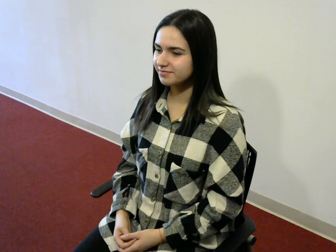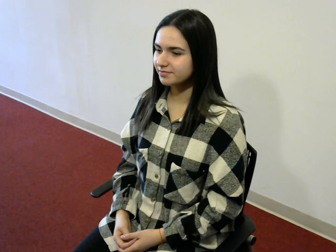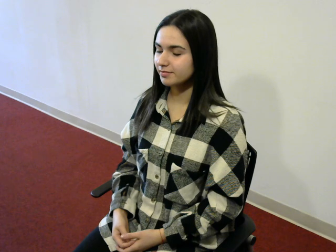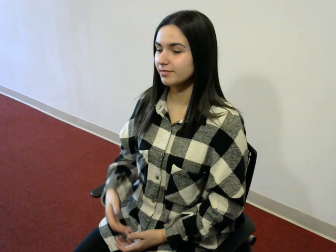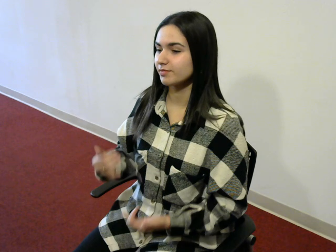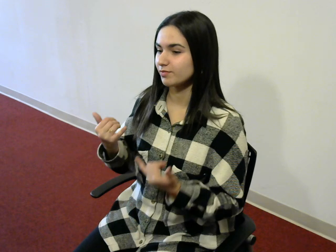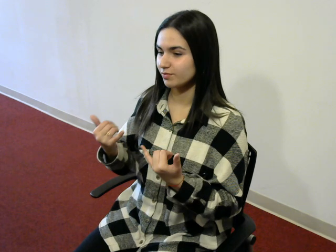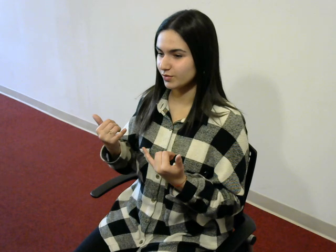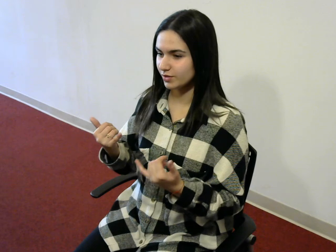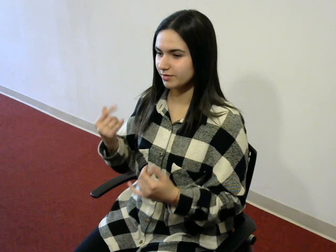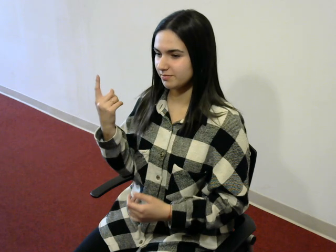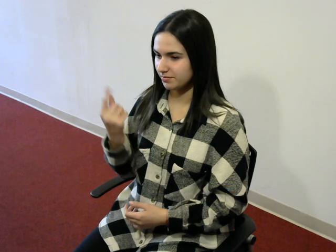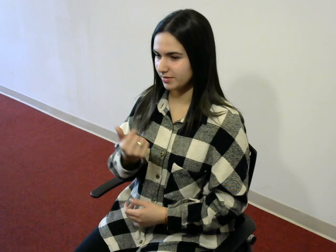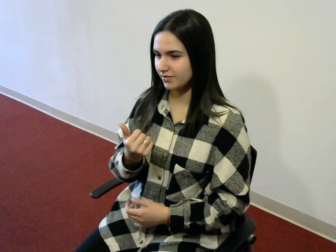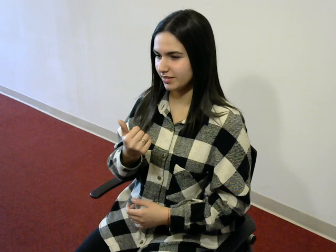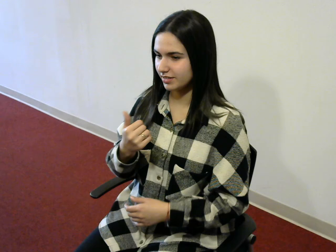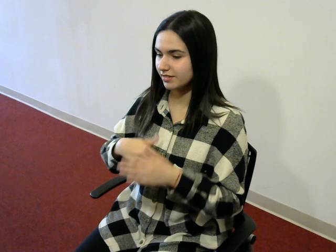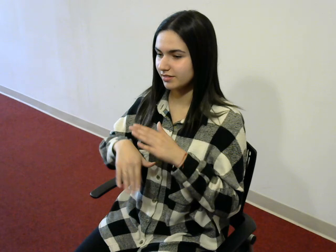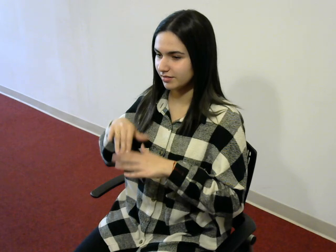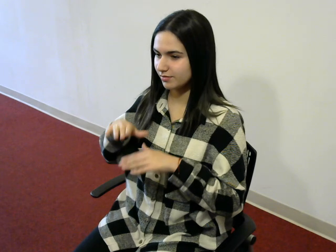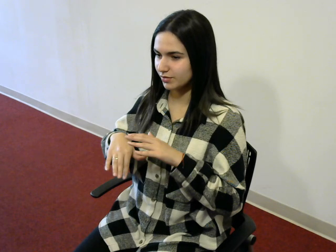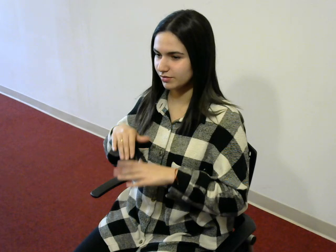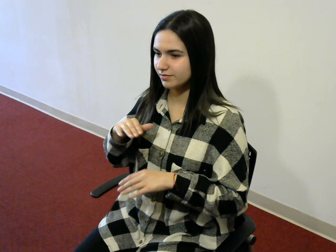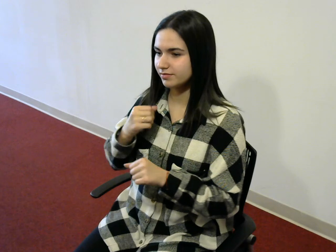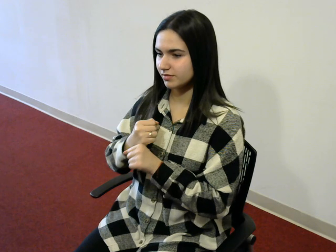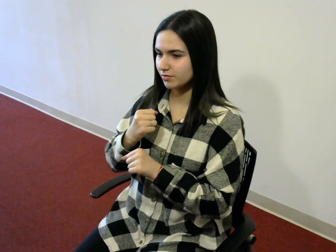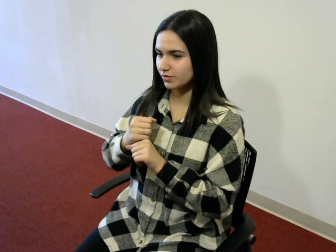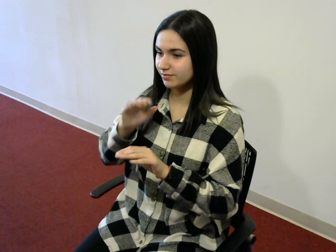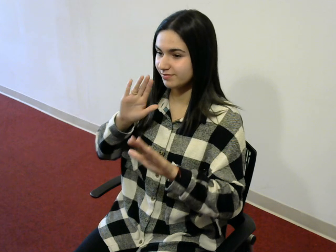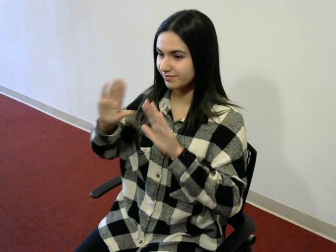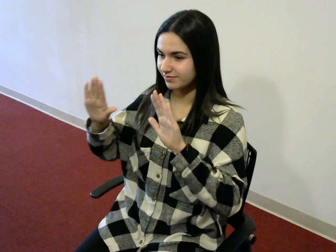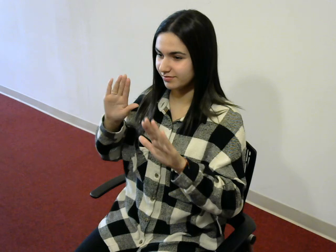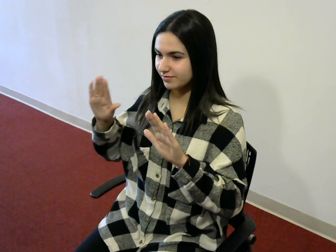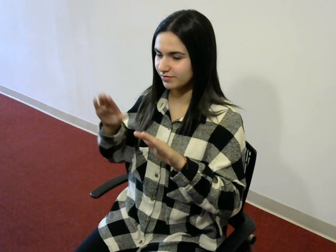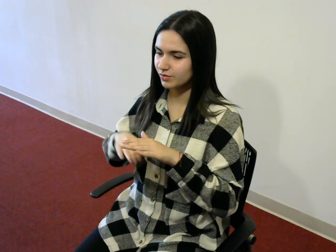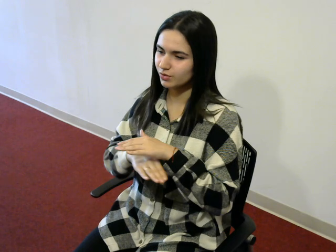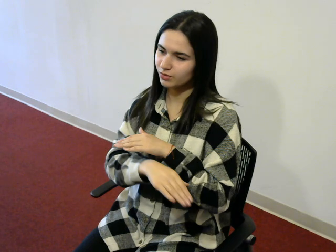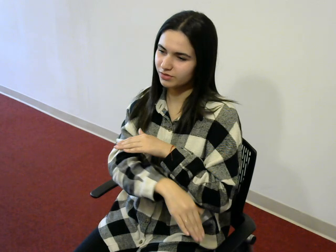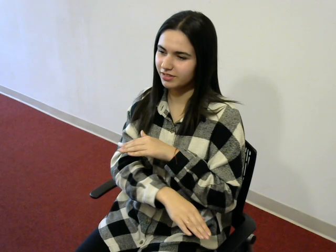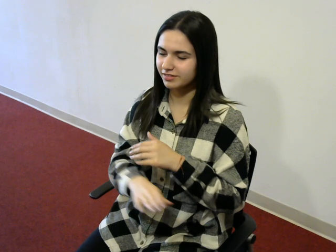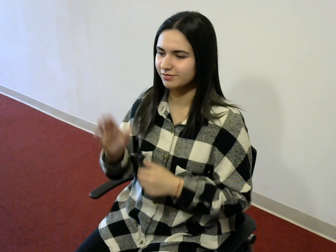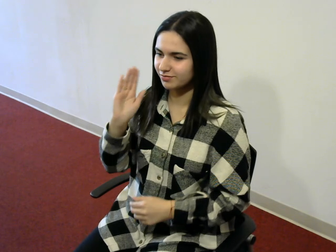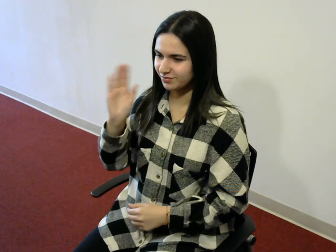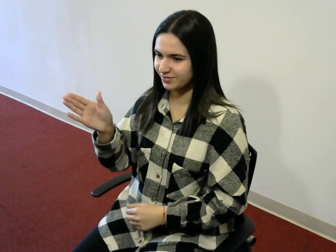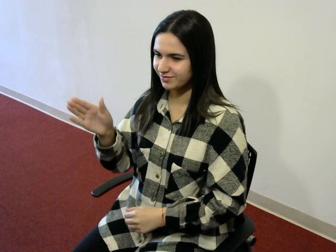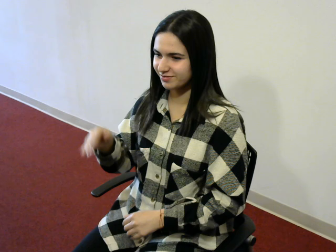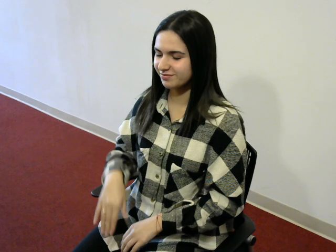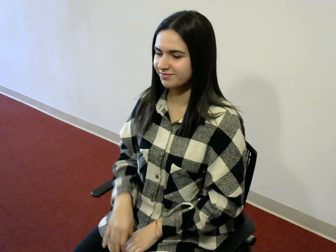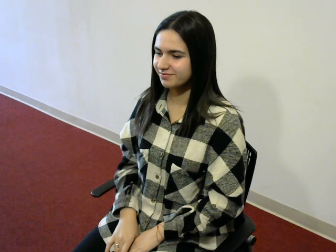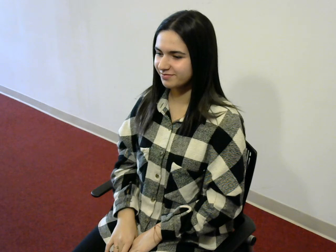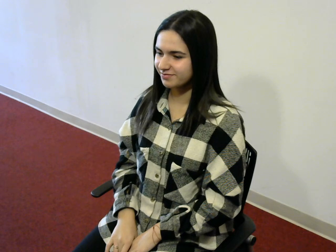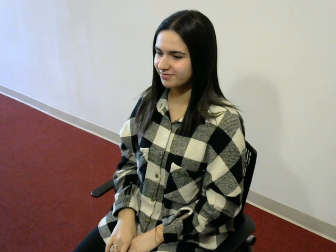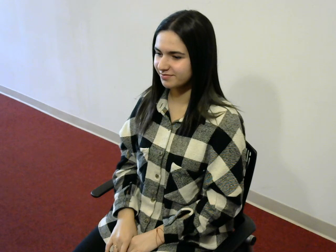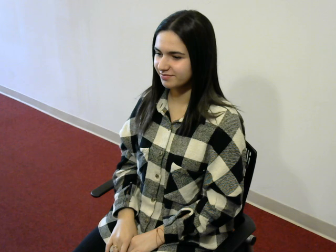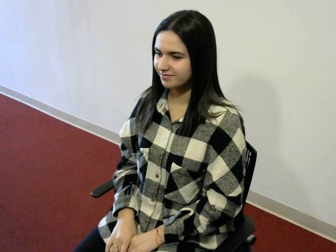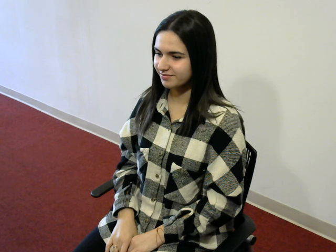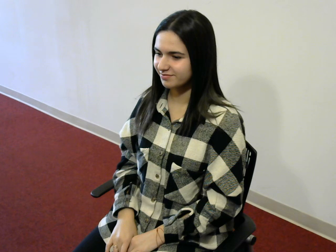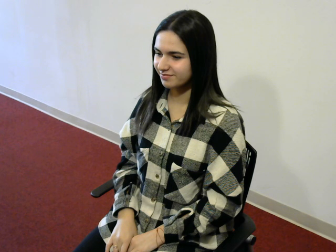Bu həftə əl işləri sərgisinə gedəcəm